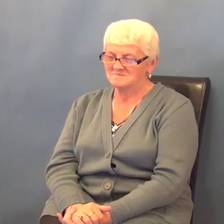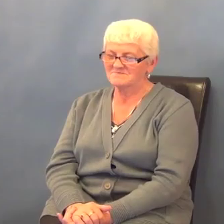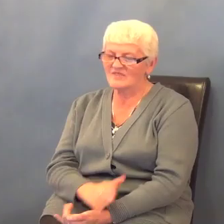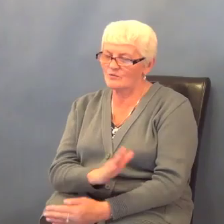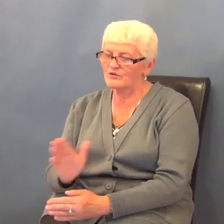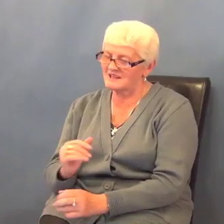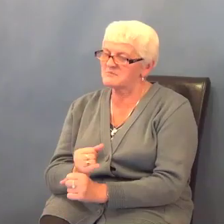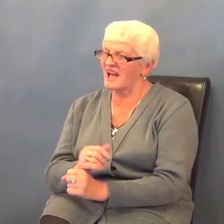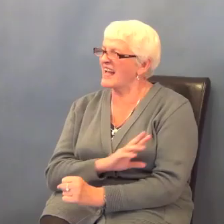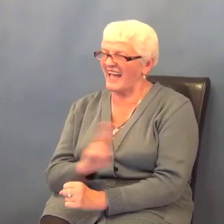W każde dni praca, no.